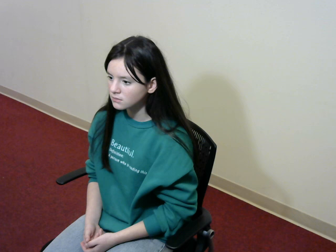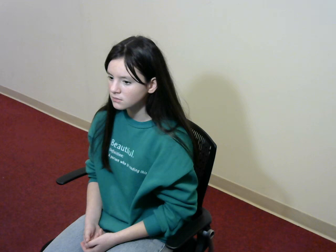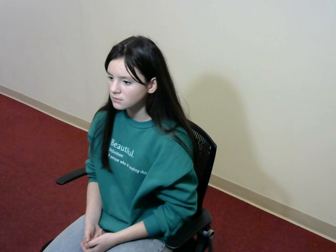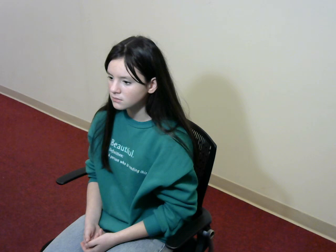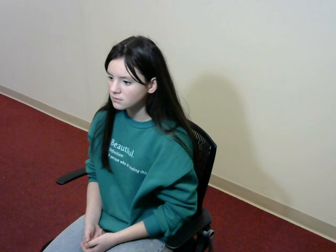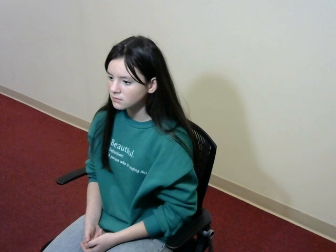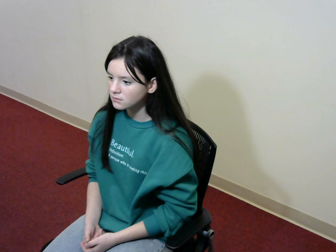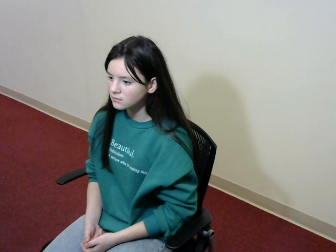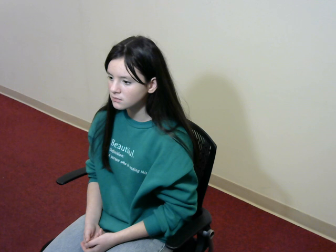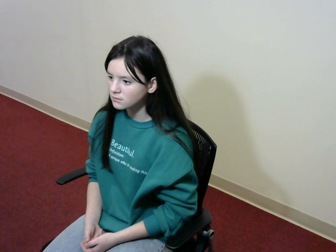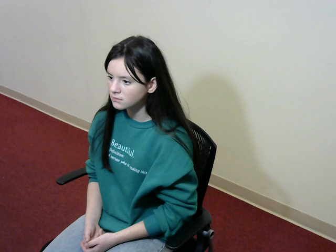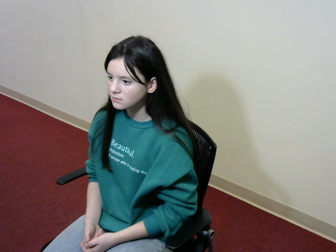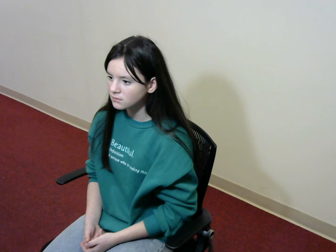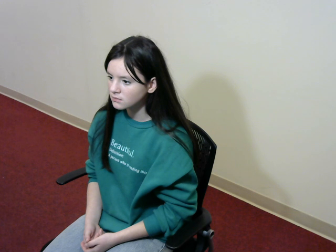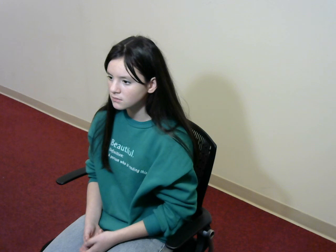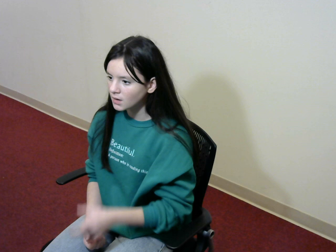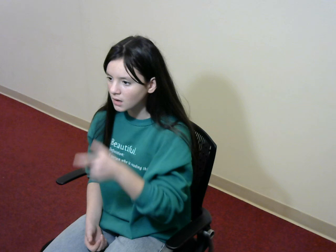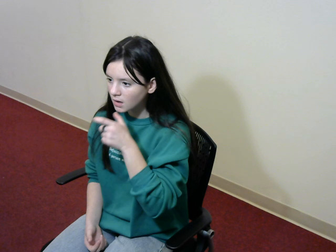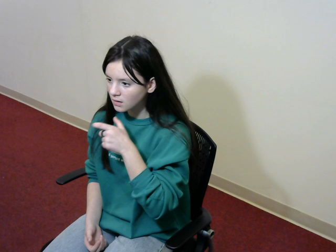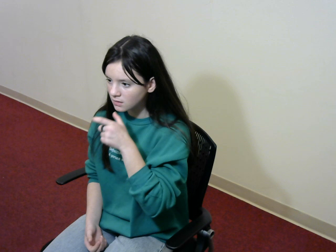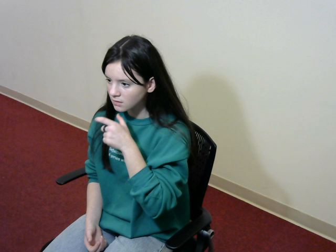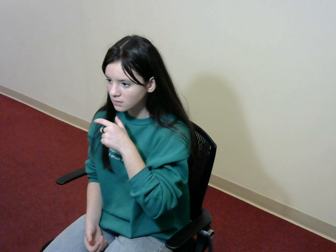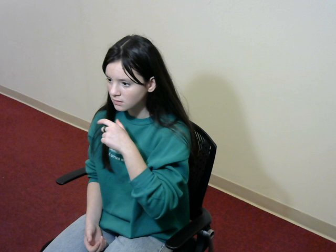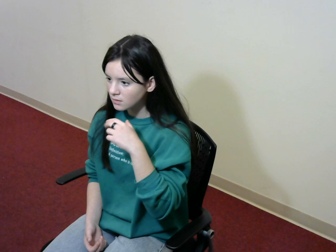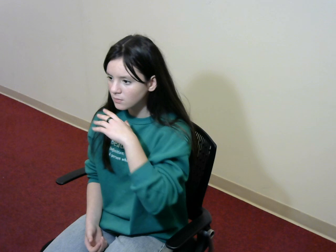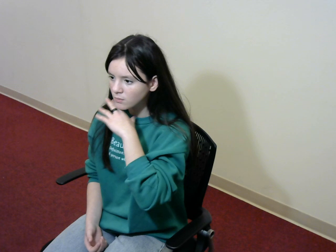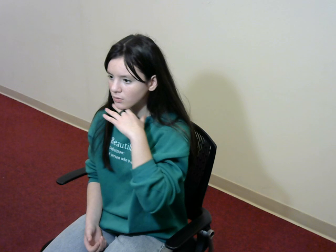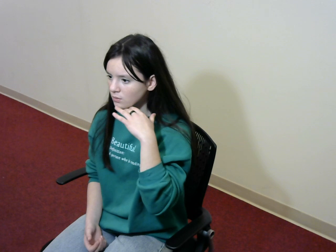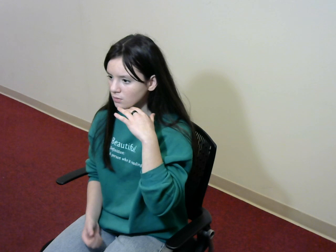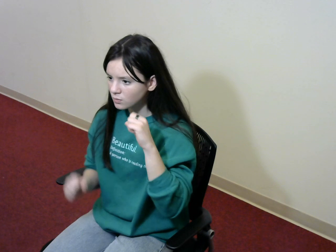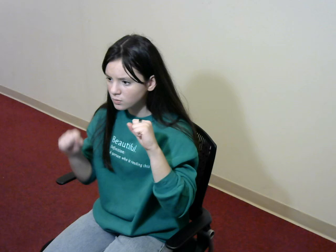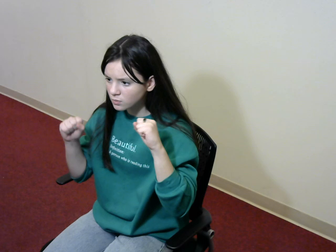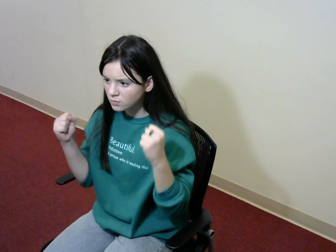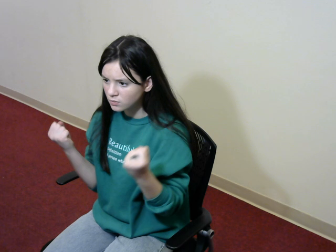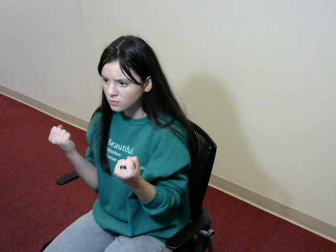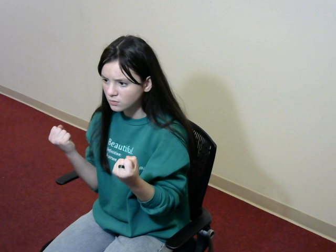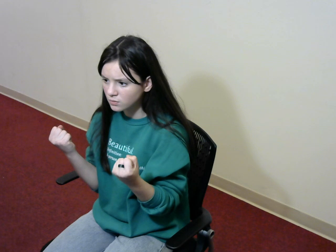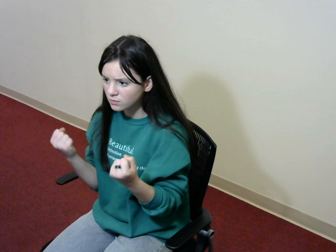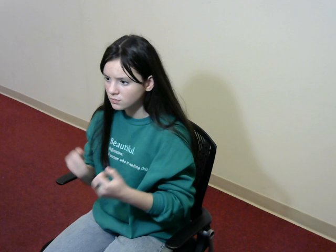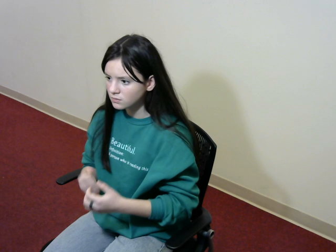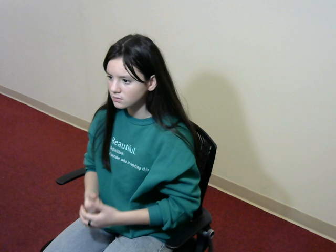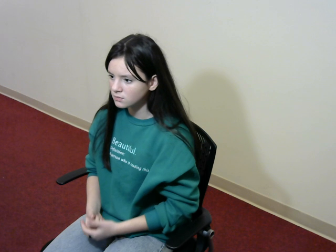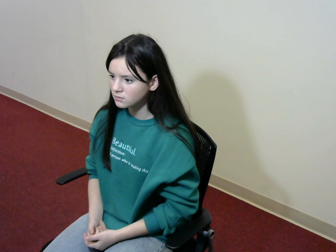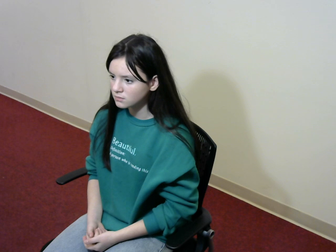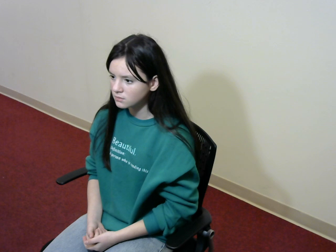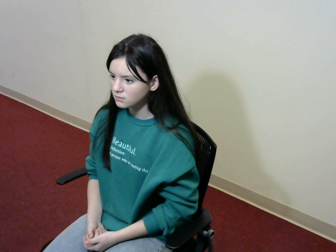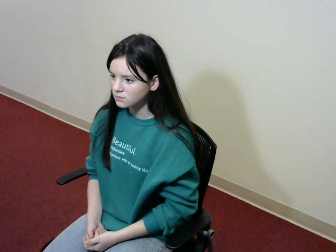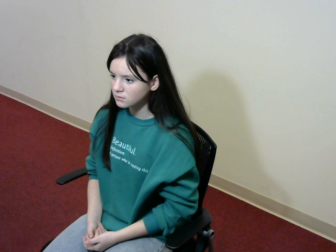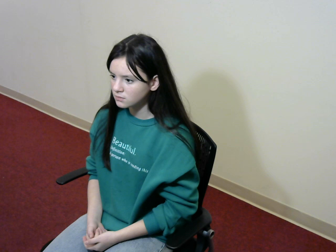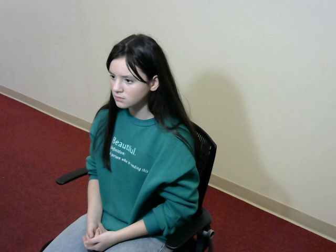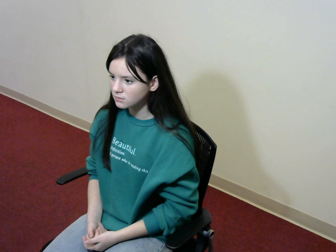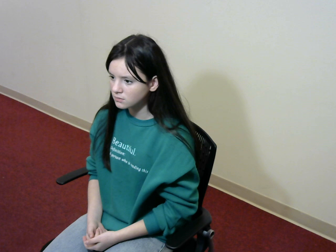Dondurma çox soyuqdur